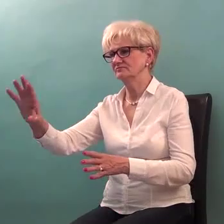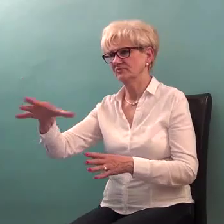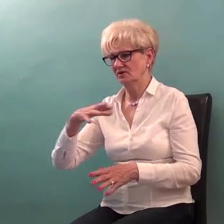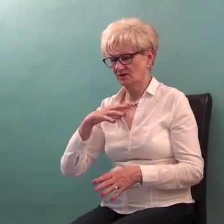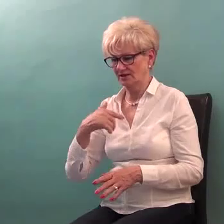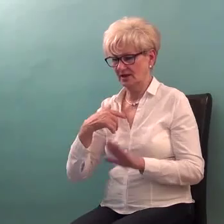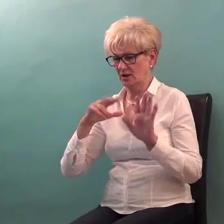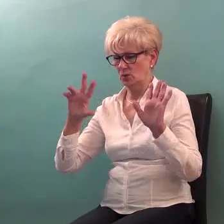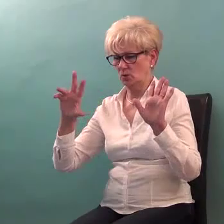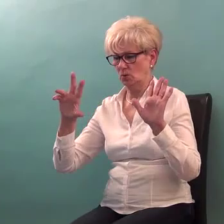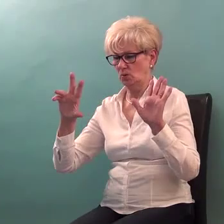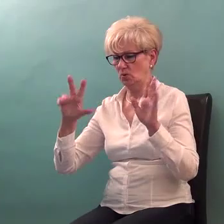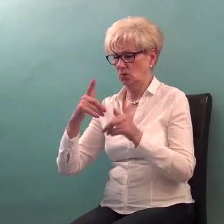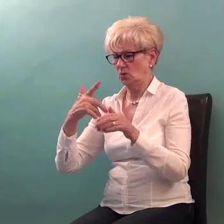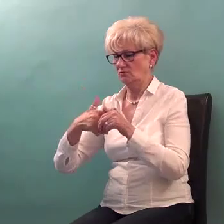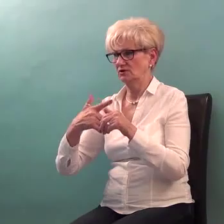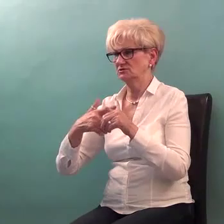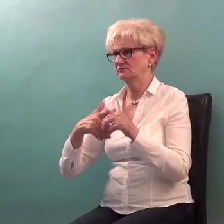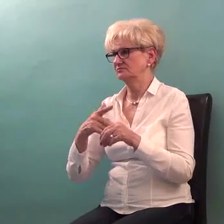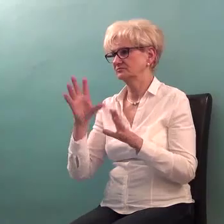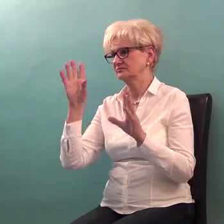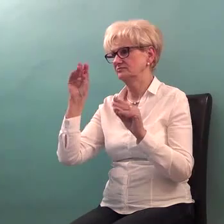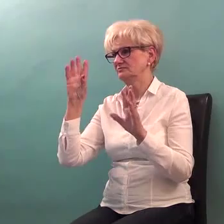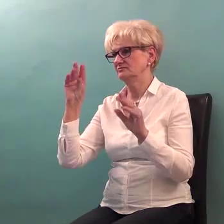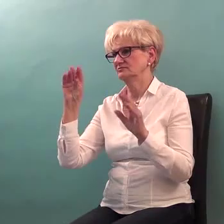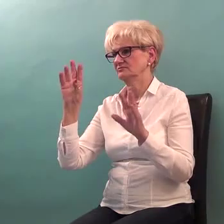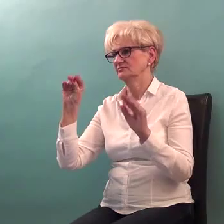Ja mam wolne od ósmej, dwudziestej wieczorem.